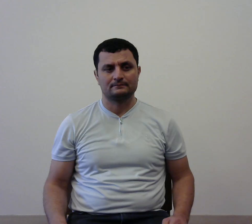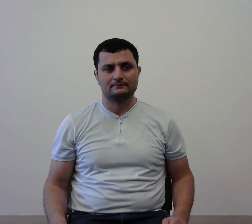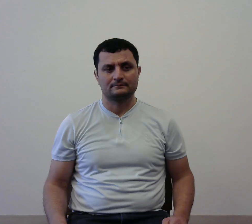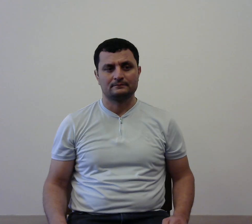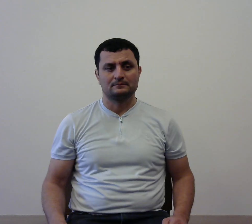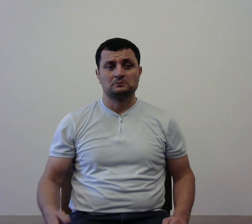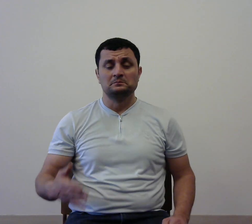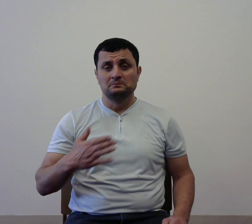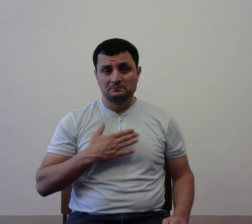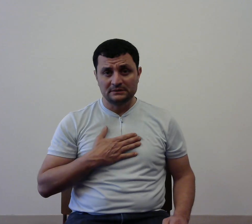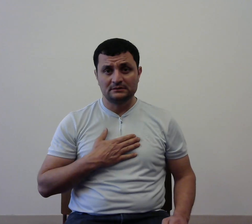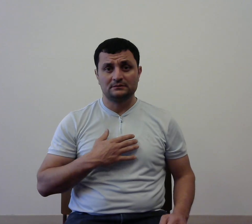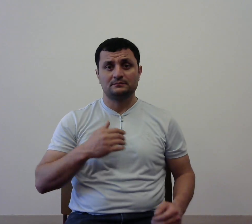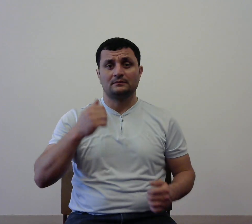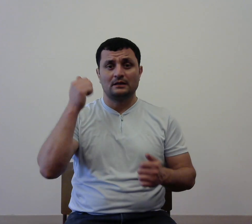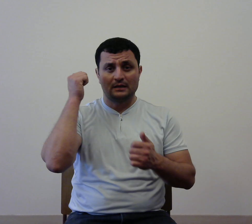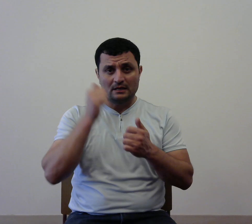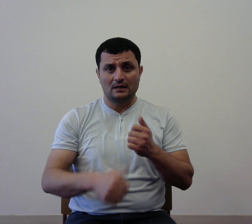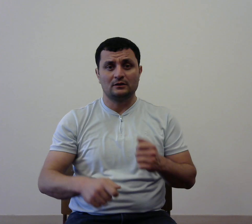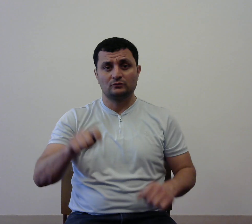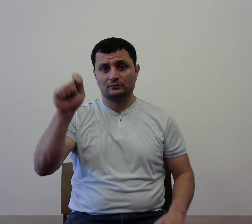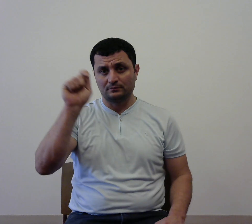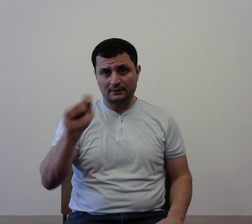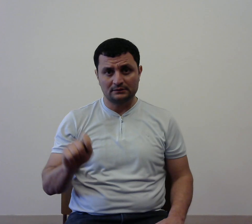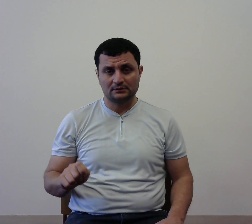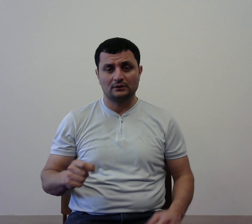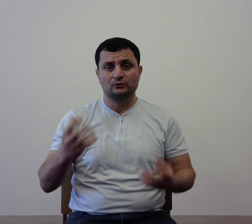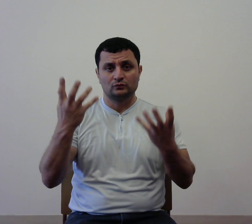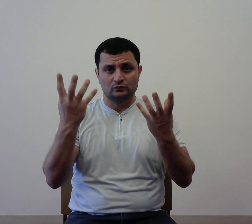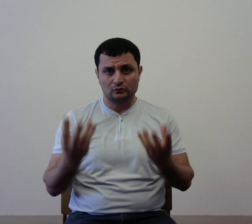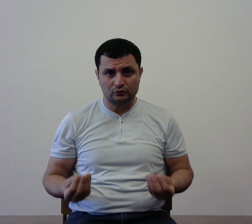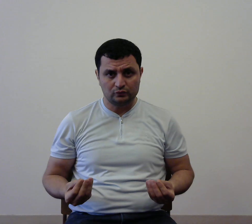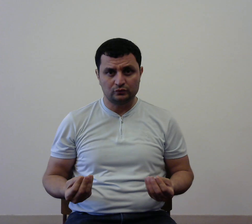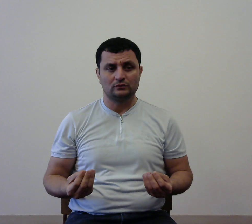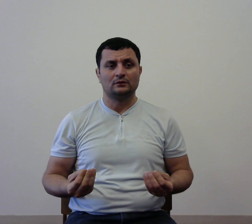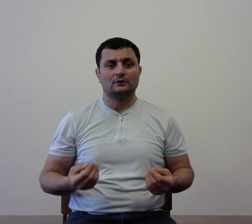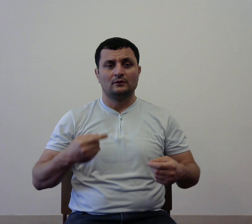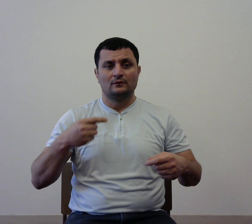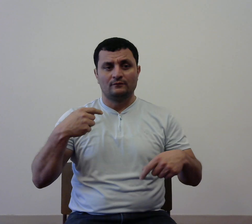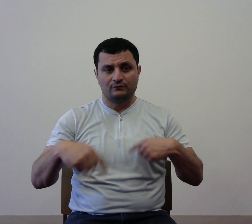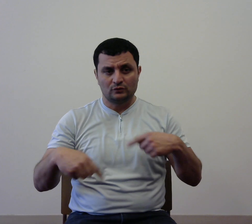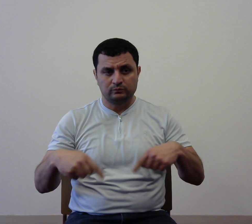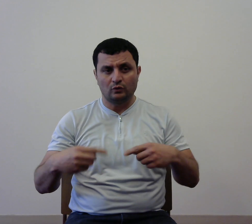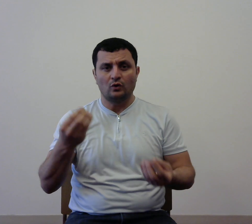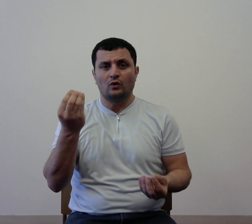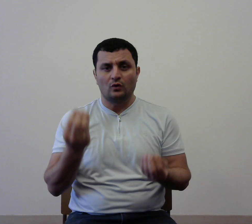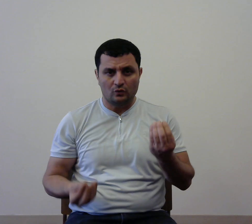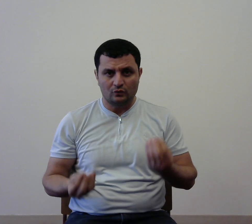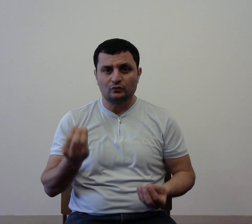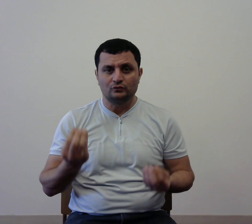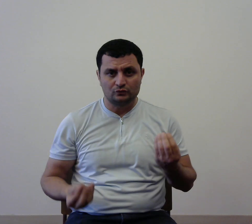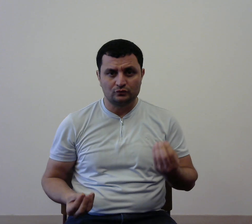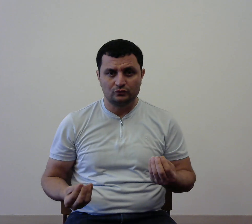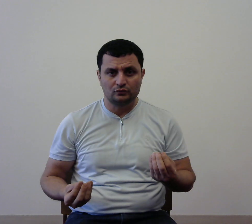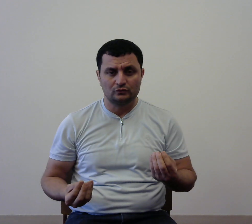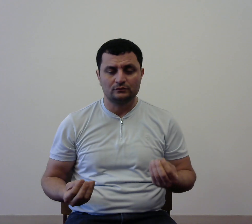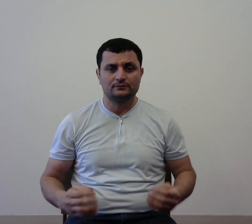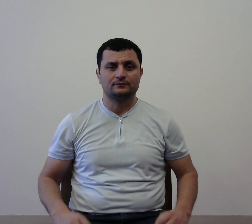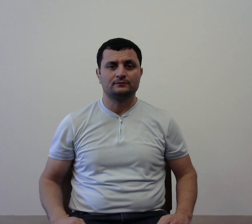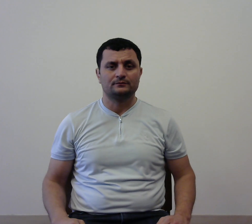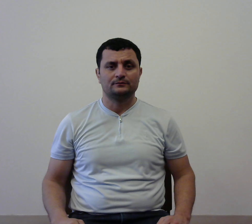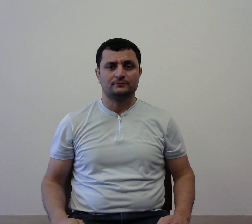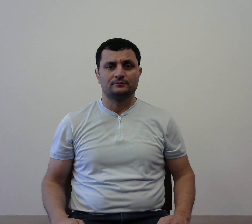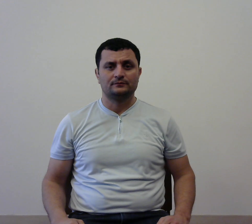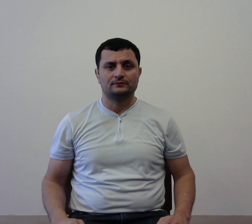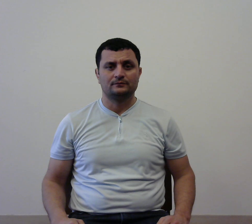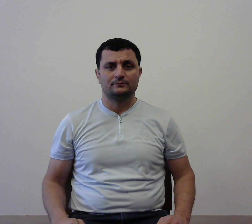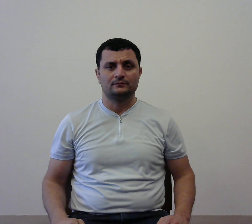Biz hər bazar günü futbol oynayırıq